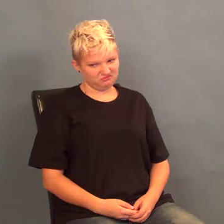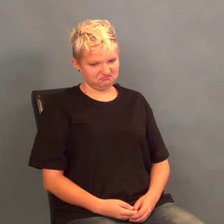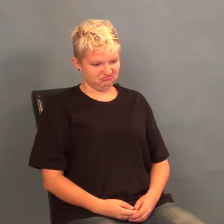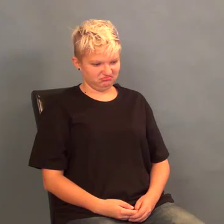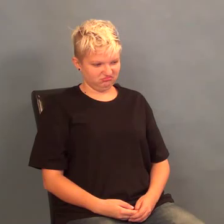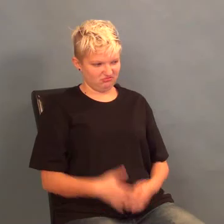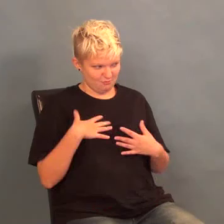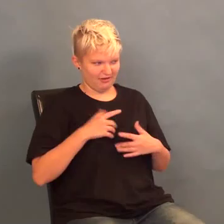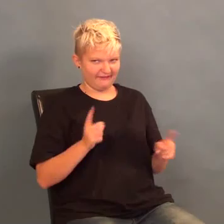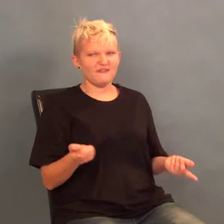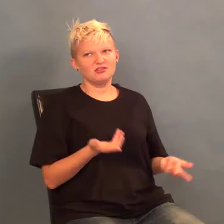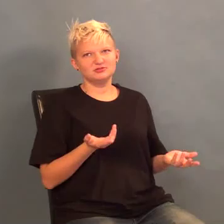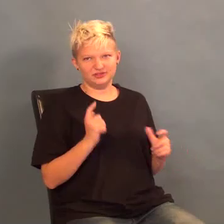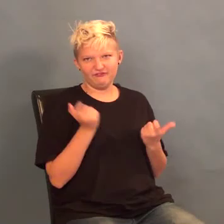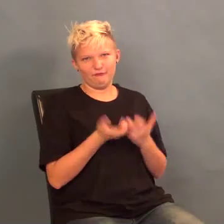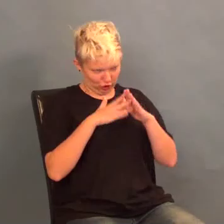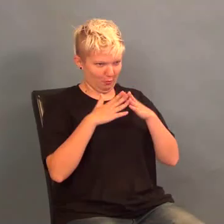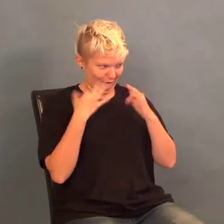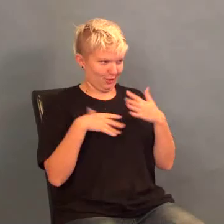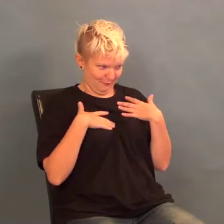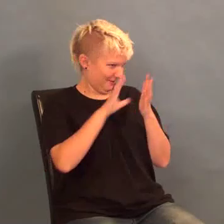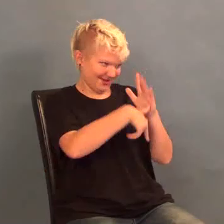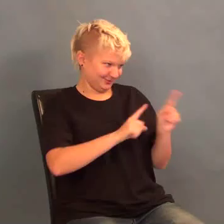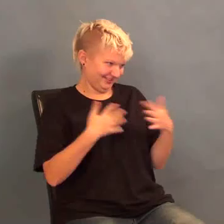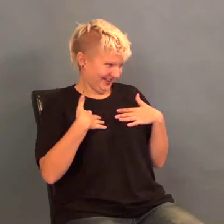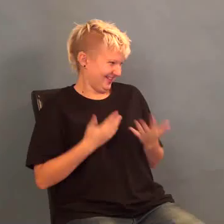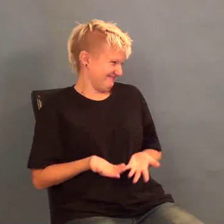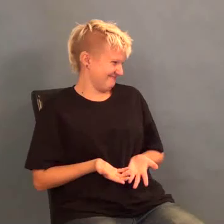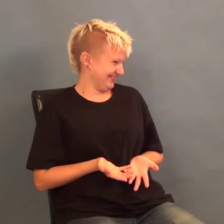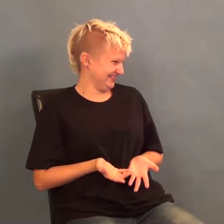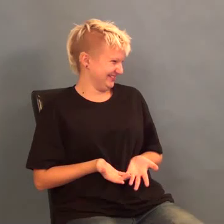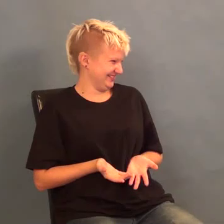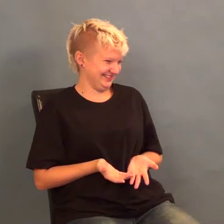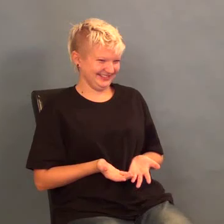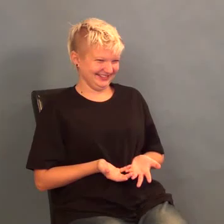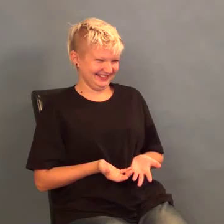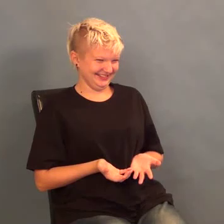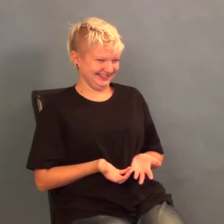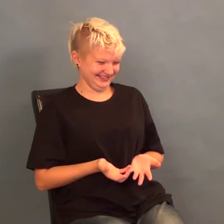Gdzie nie wolno się kąpać? W domu wolno się kąpać, ale w mieście nie.